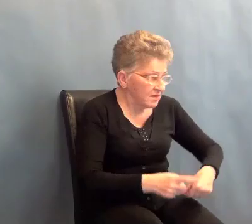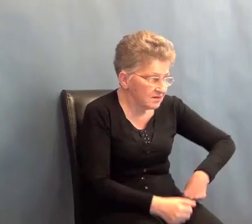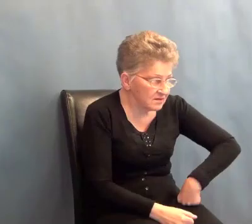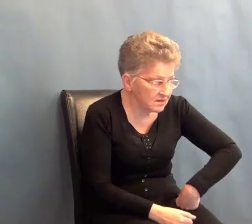Jest.